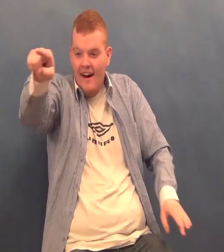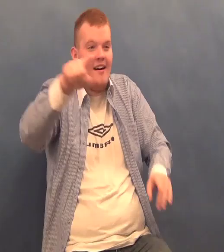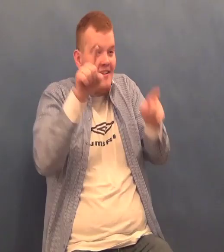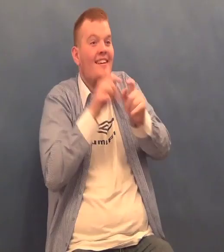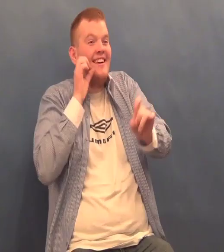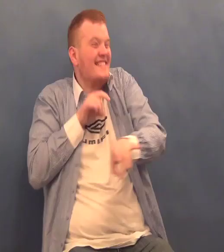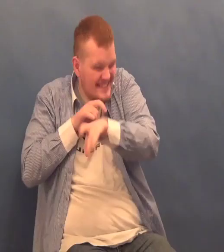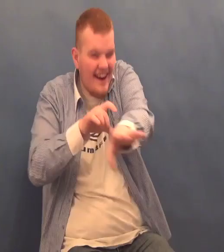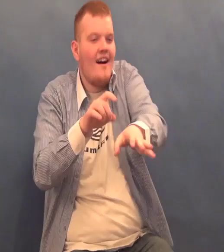Kot też biegnie za nim.